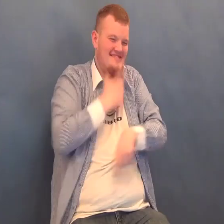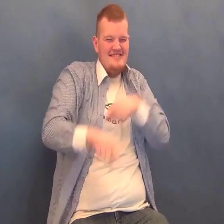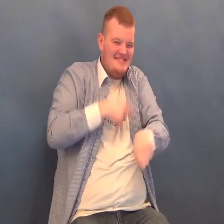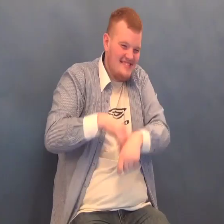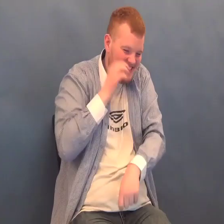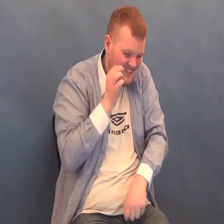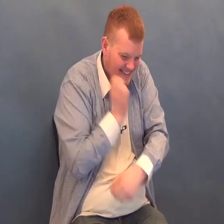Kot się wycofuje.